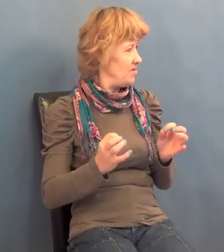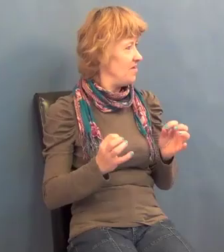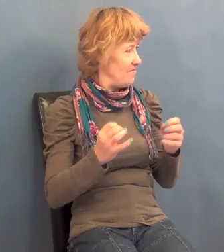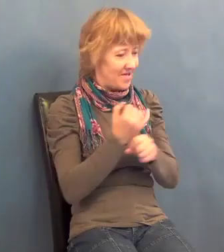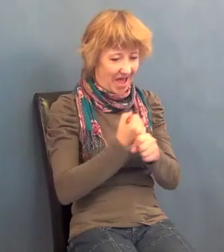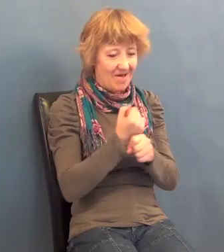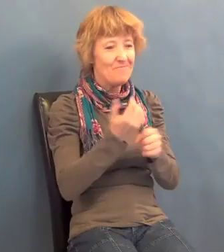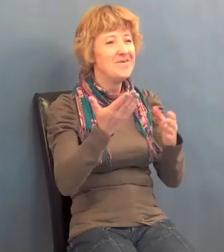Pasuje.